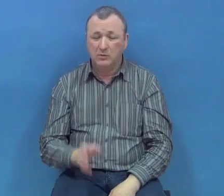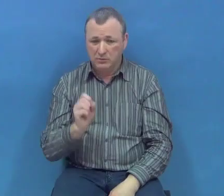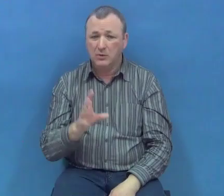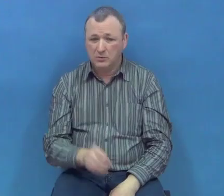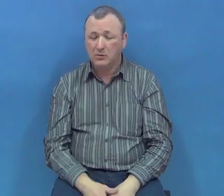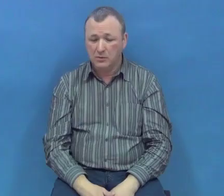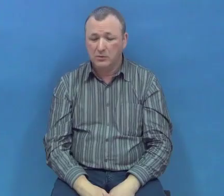Tak.